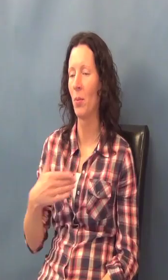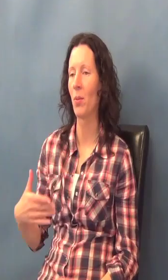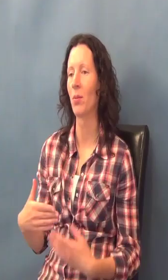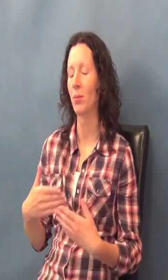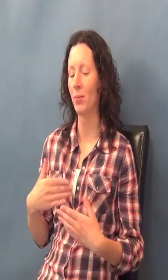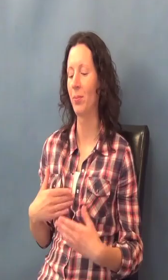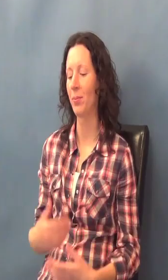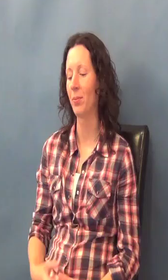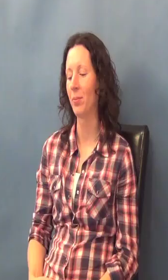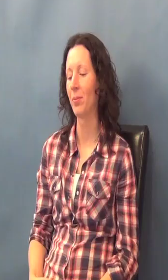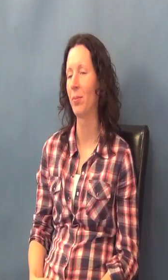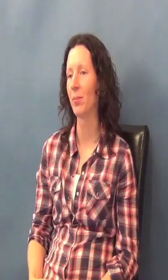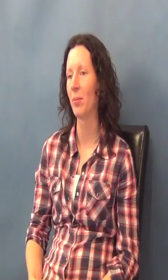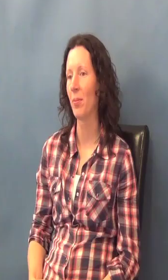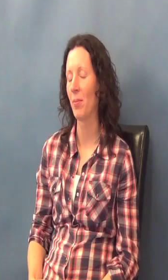Stać przed tą linią.